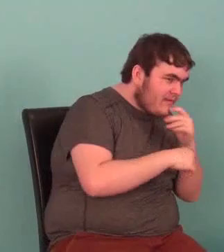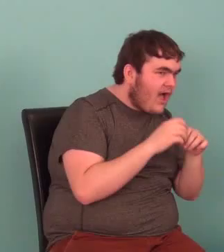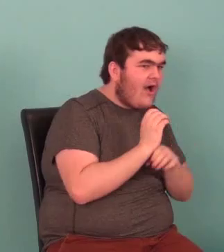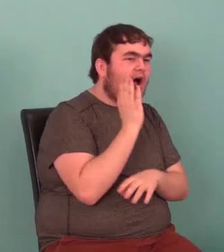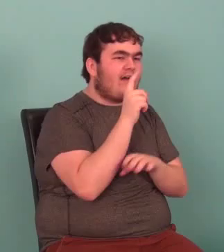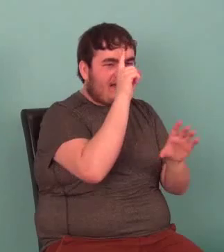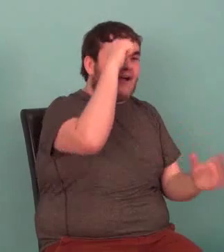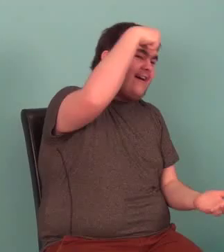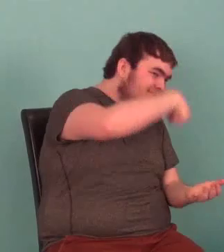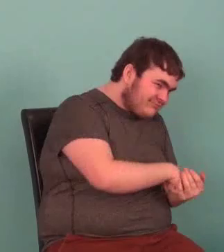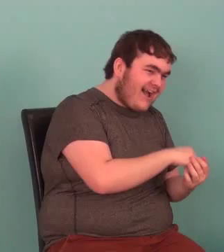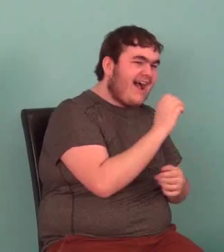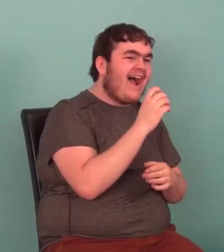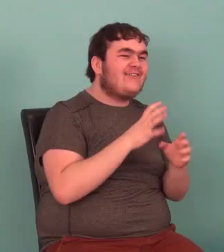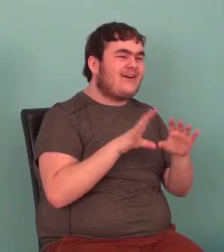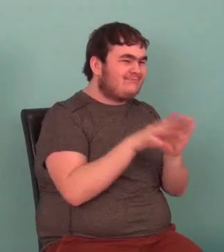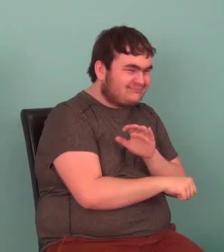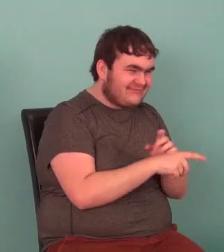Wypada przez okno, słoik pęka.